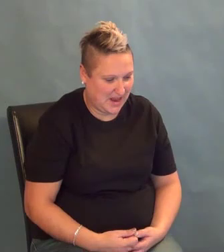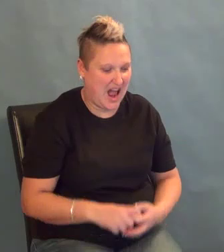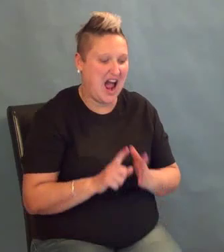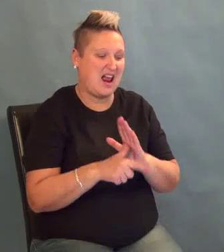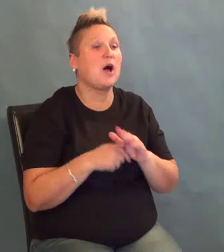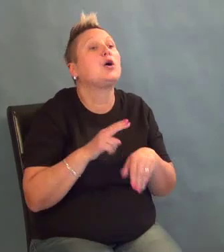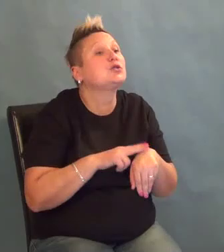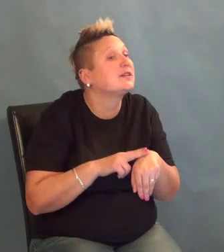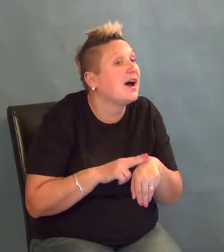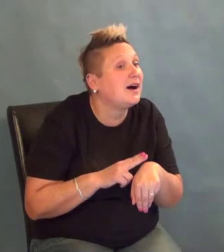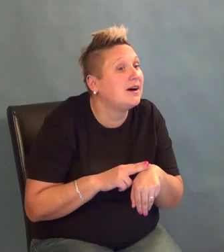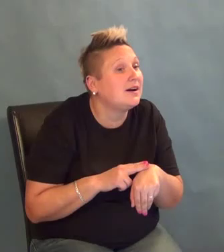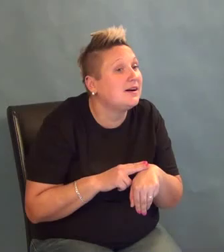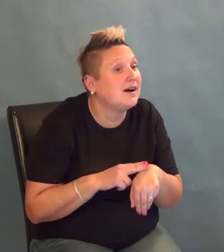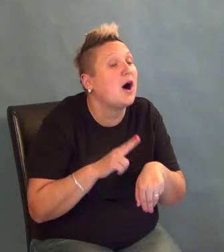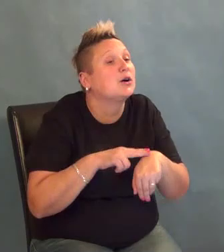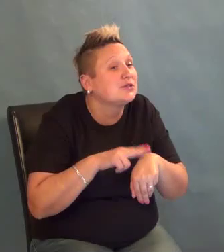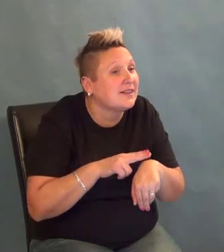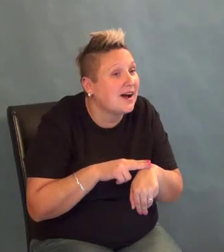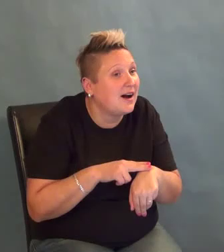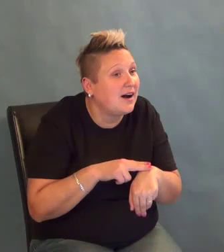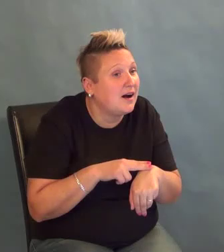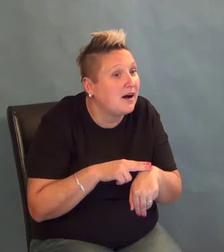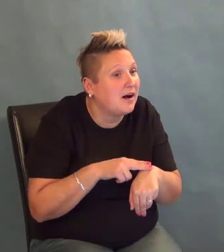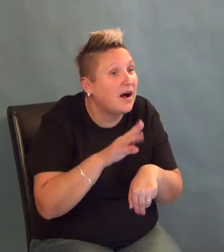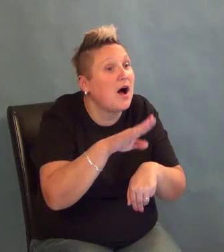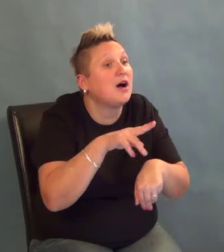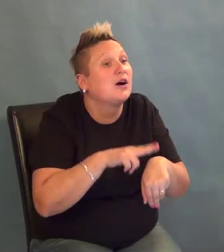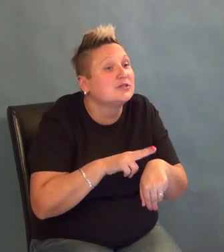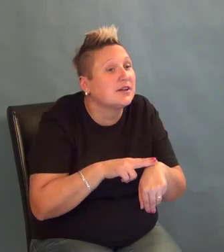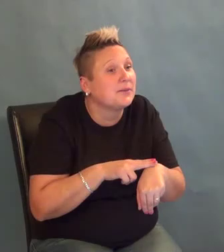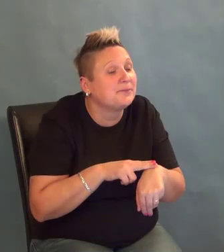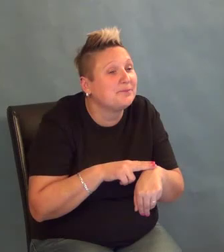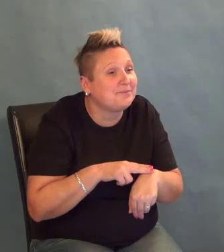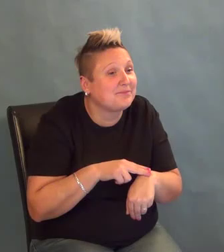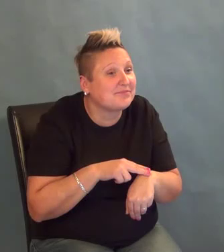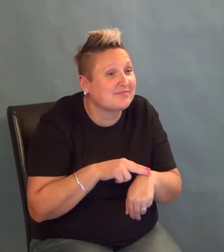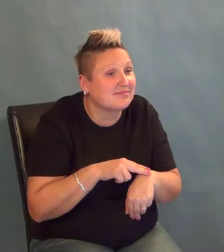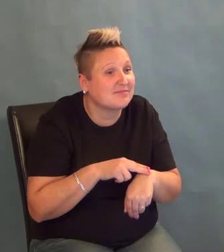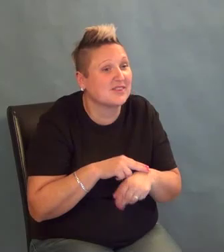Ale o której godzinie?